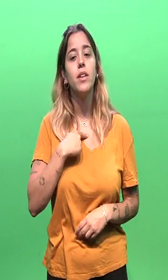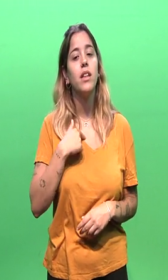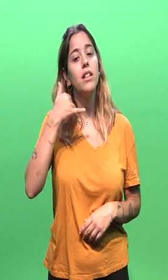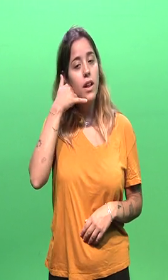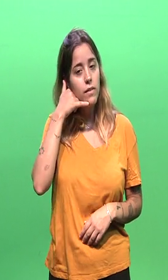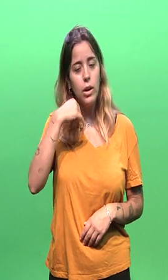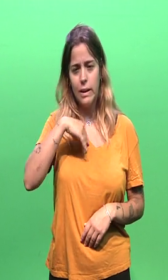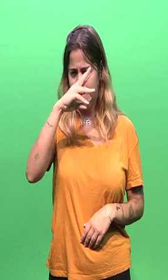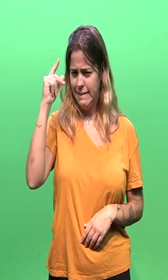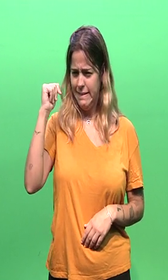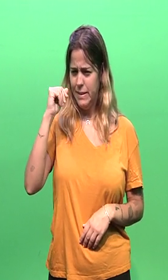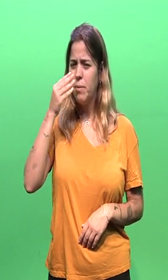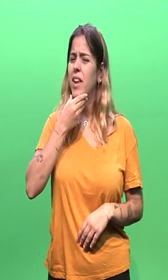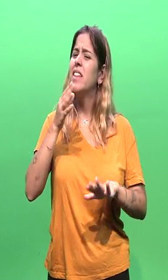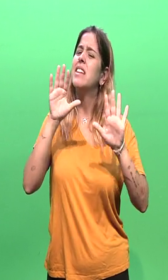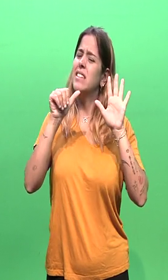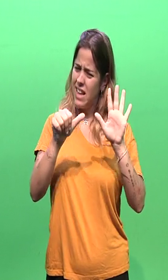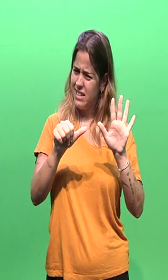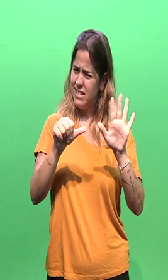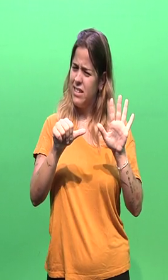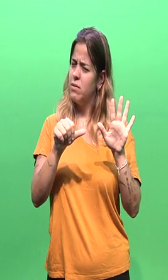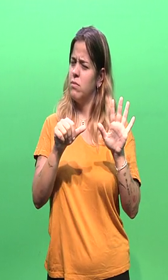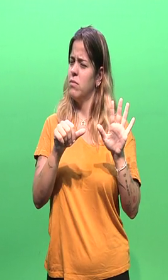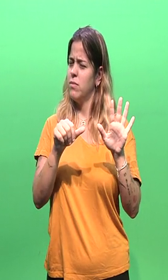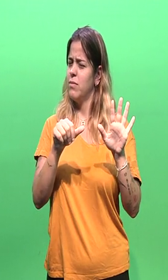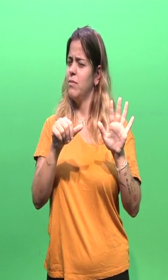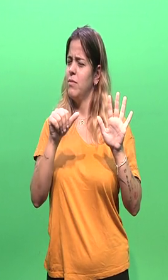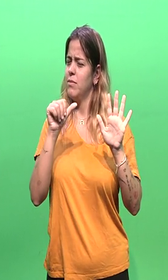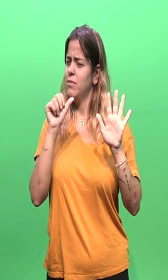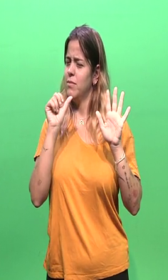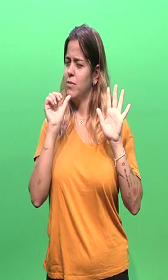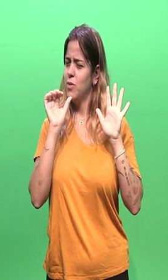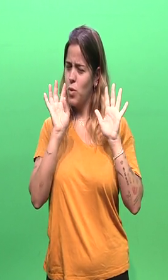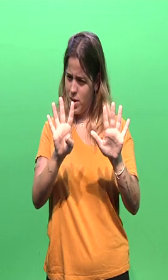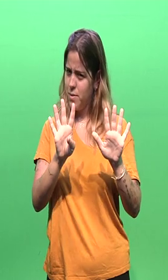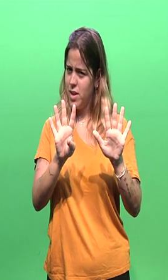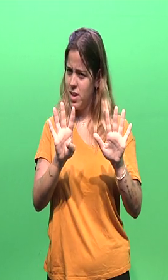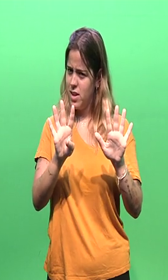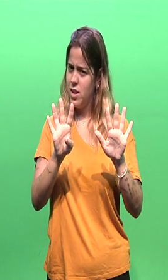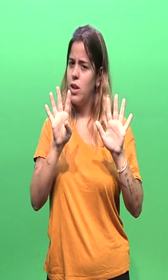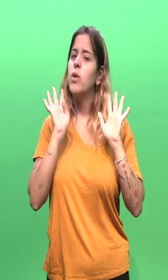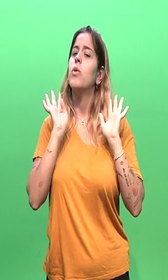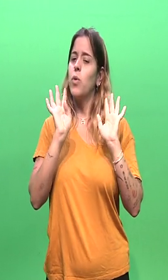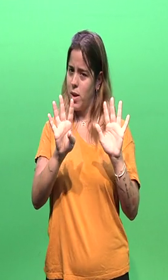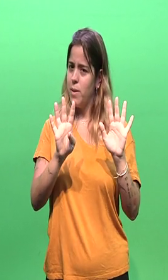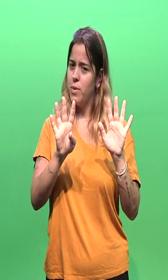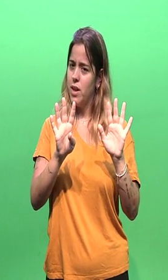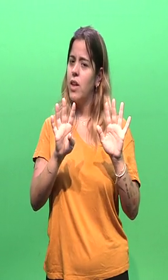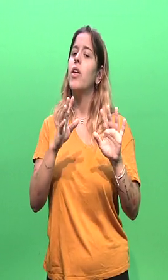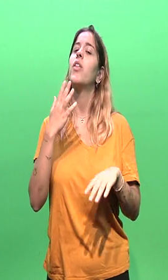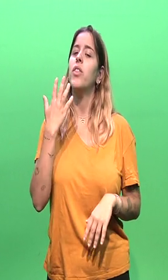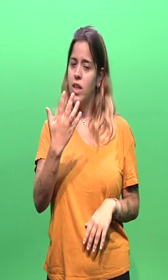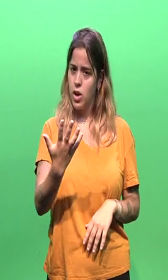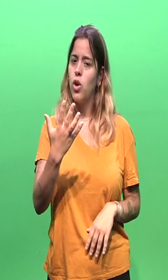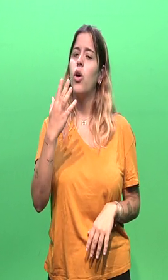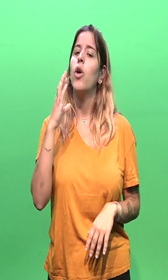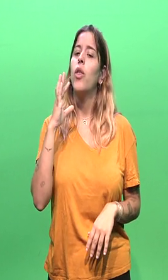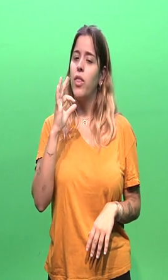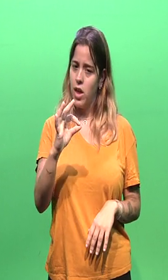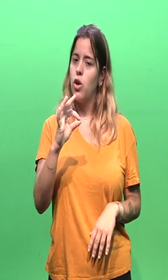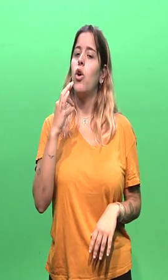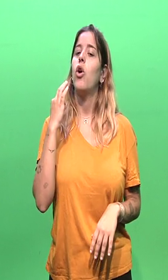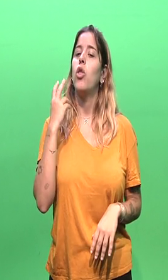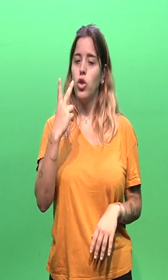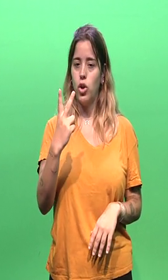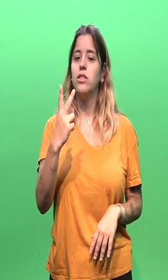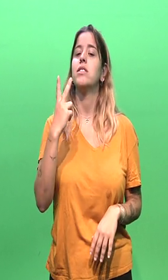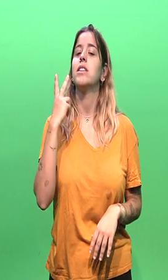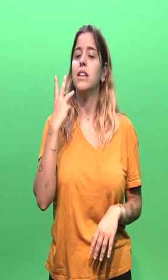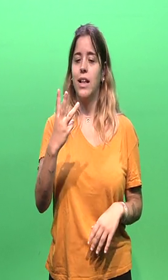M'he oblidat del meu número de telèfon, em sembla que és el sis, nou, nou, cinc, zero, dos, tres.